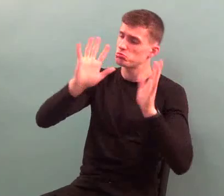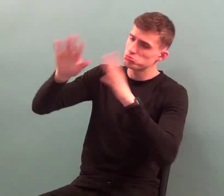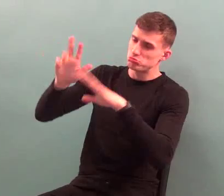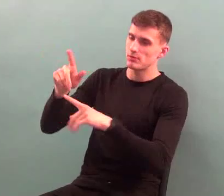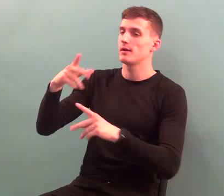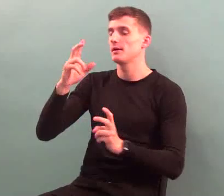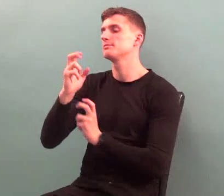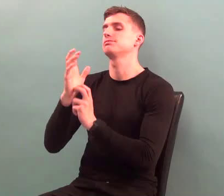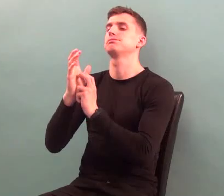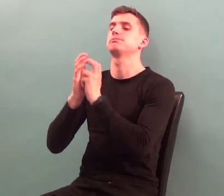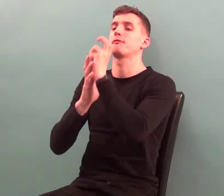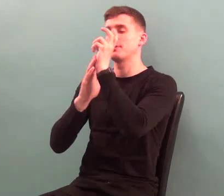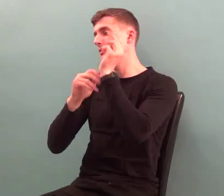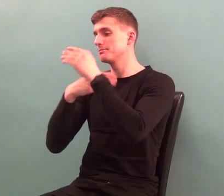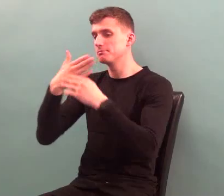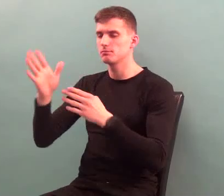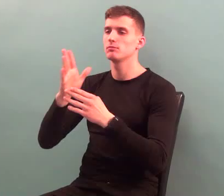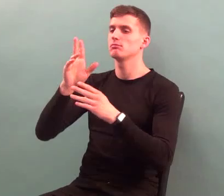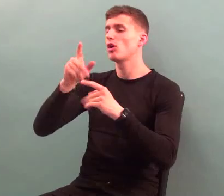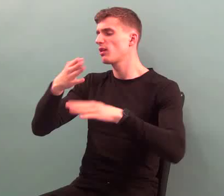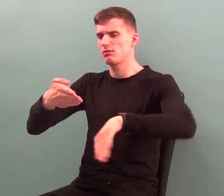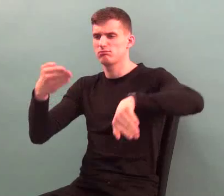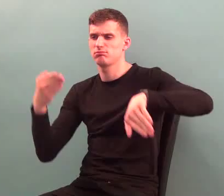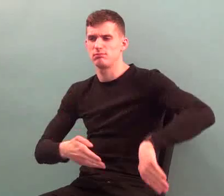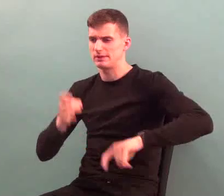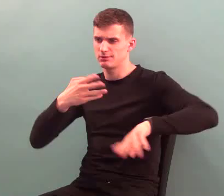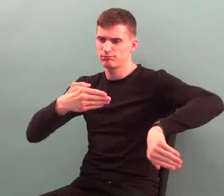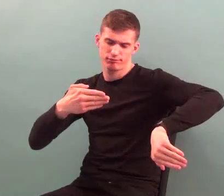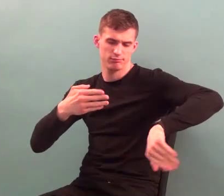Wjeżdża windą na górę, otwiera drzwi i od razu kładzie się spać.